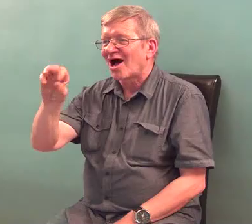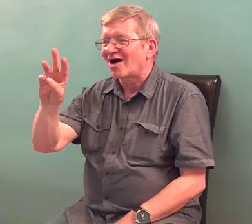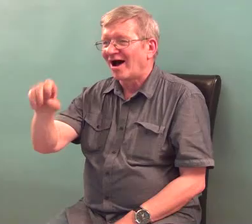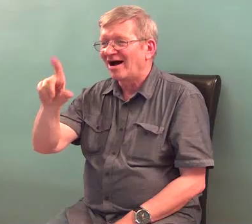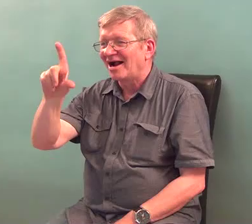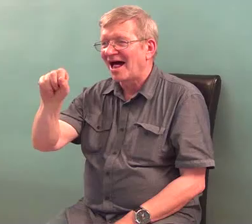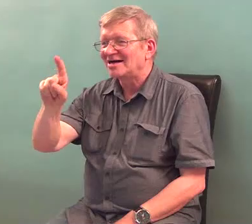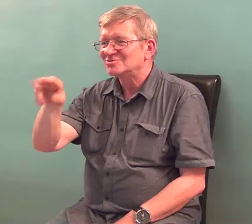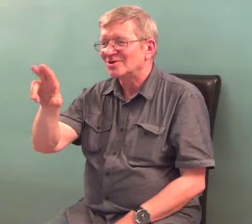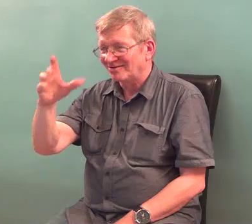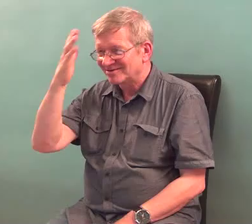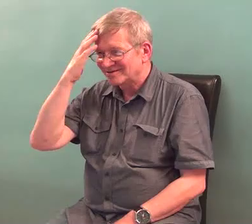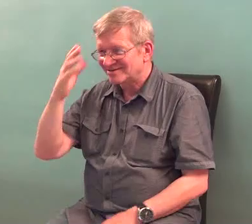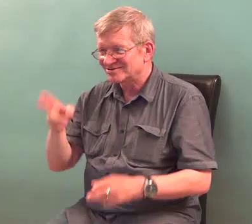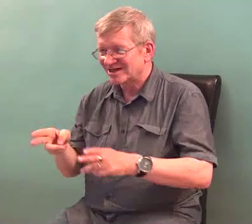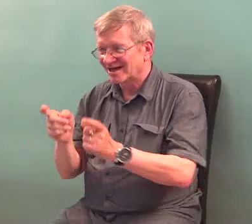Wiesz gdzie jest "Lazurowa", blisko rzeki?